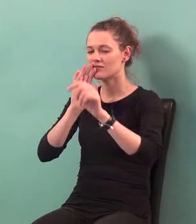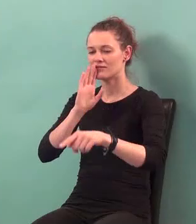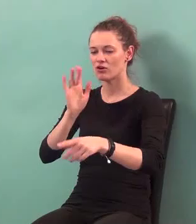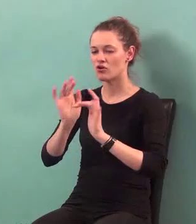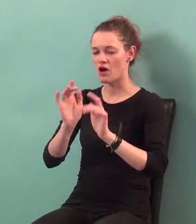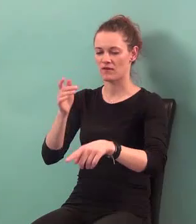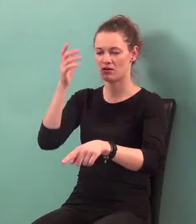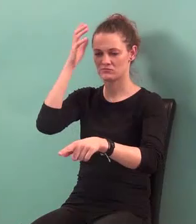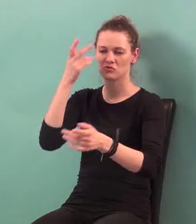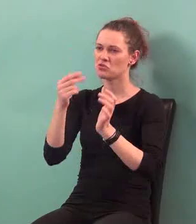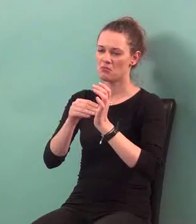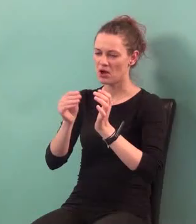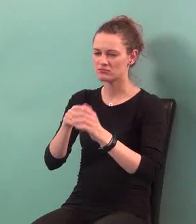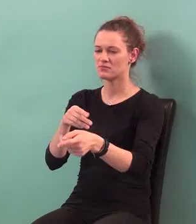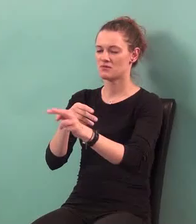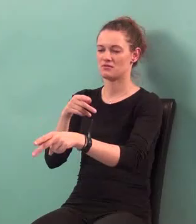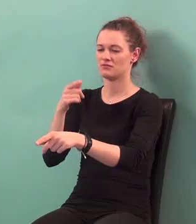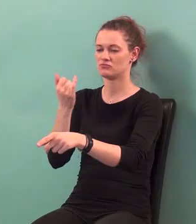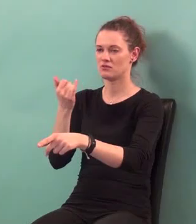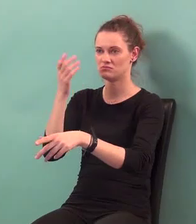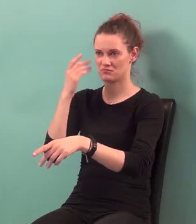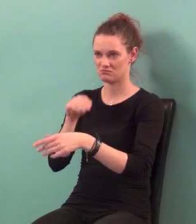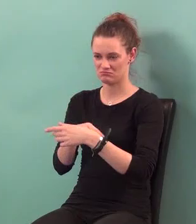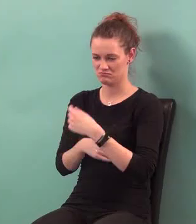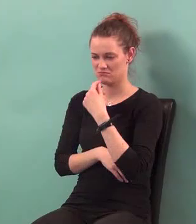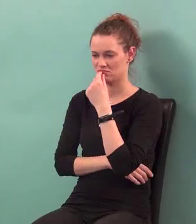Chyba rowerzysta nie musi mieć kasku, a dziecko musi mieć? Nie?